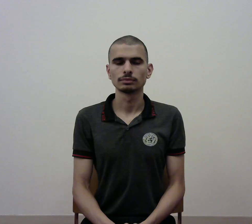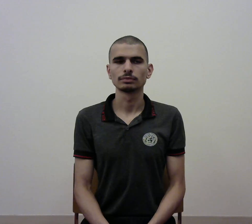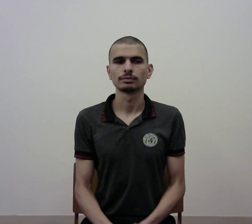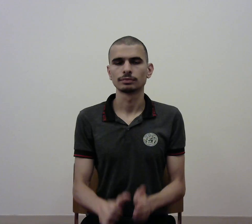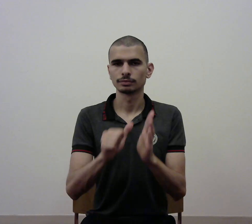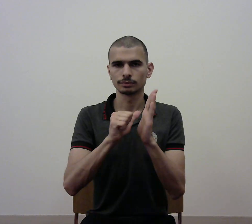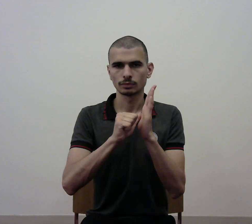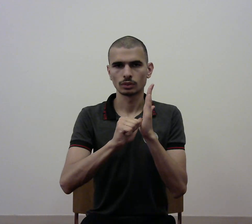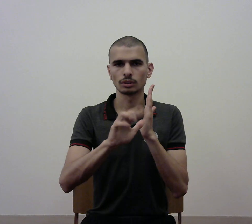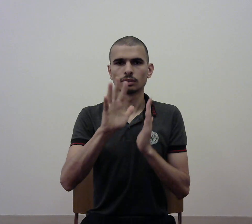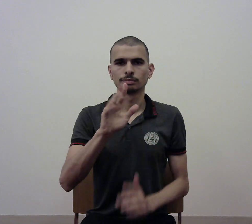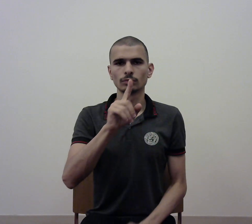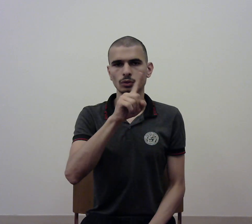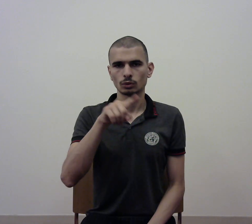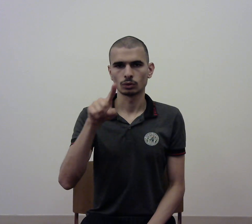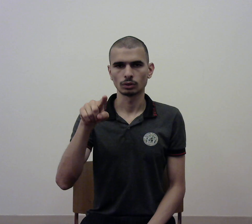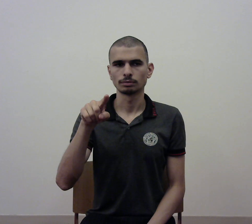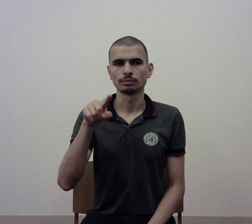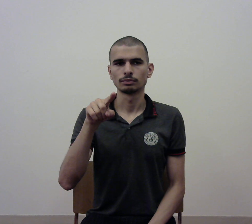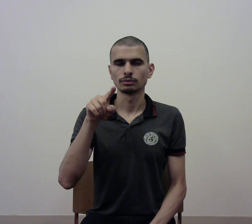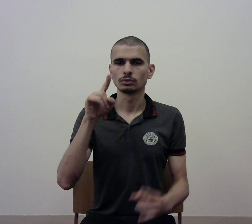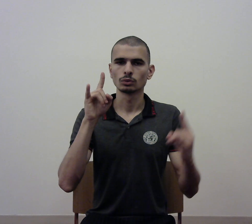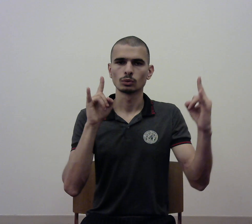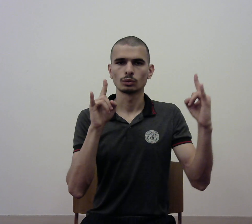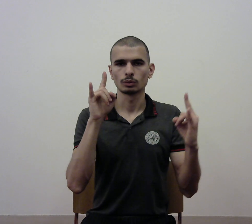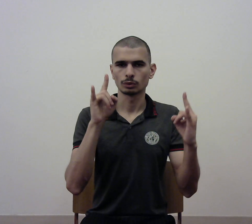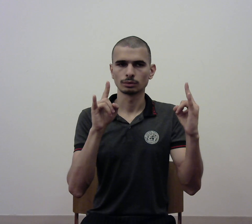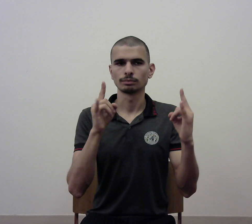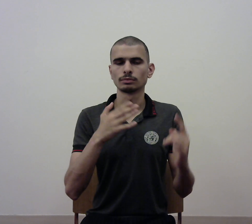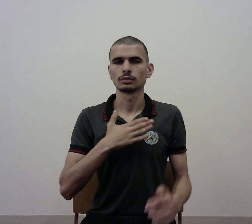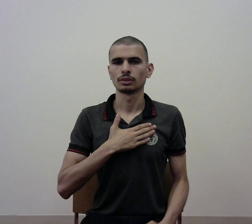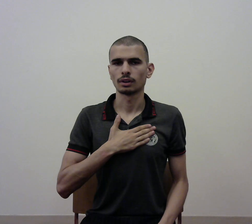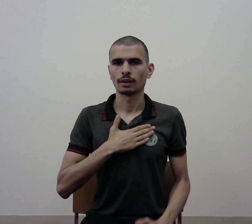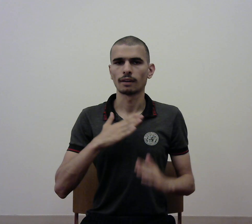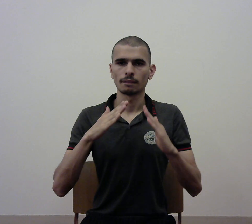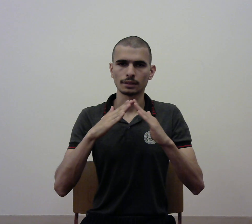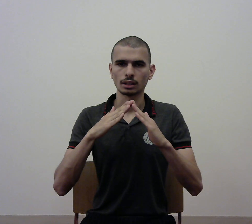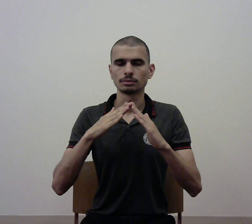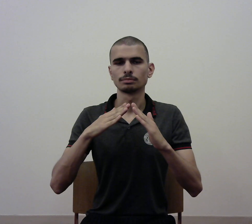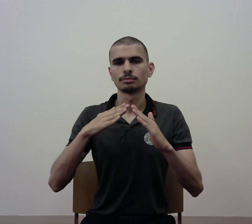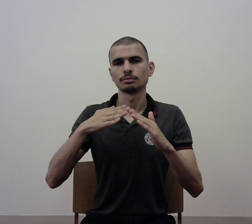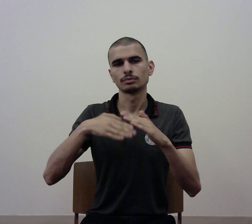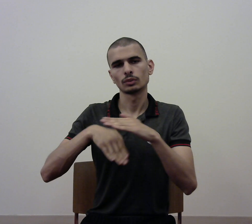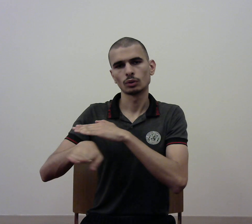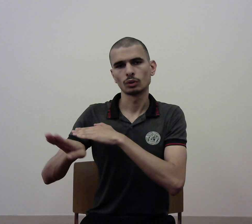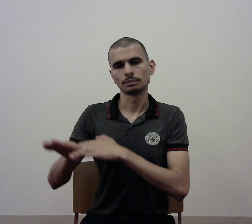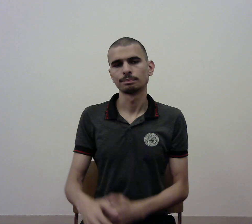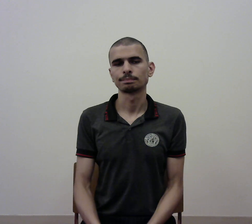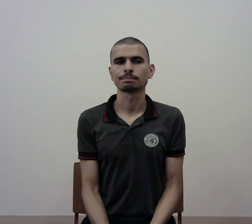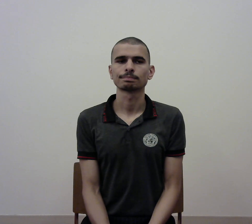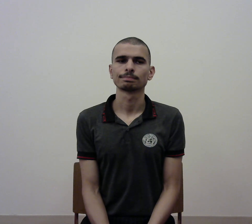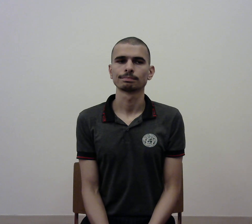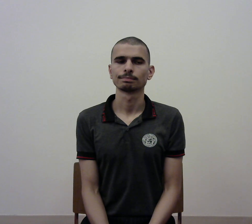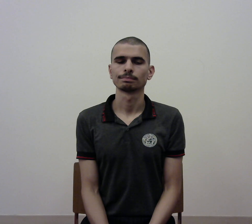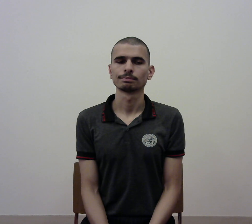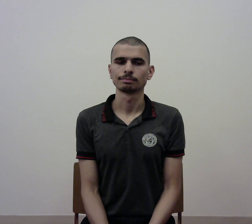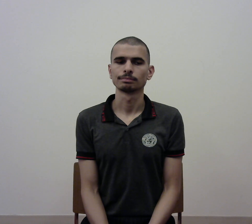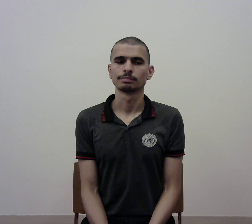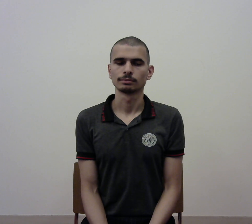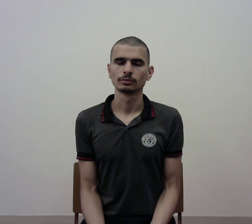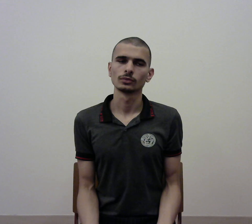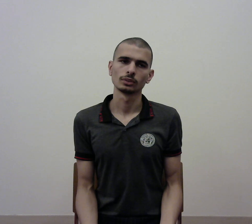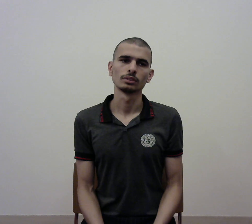65 saylı avtobus mənim evimə gedir